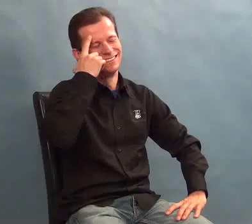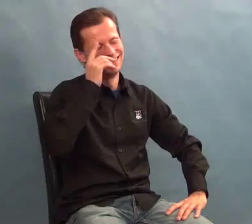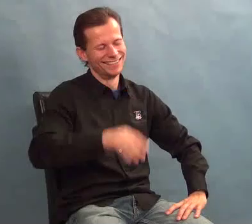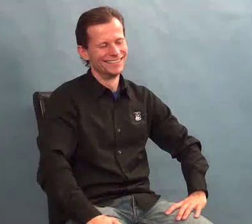Wiem.